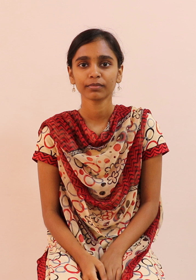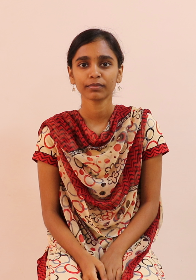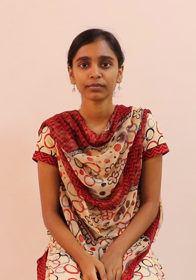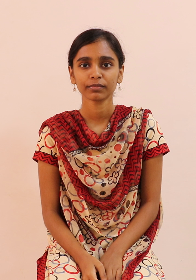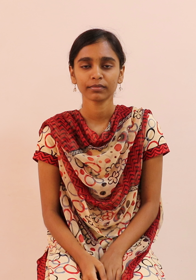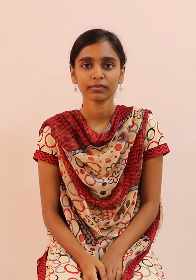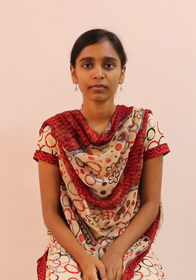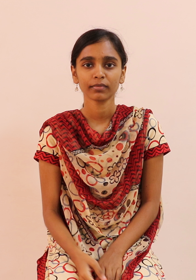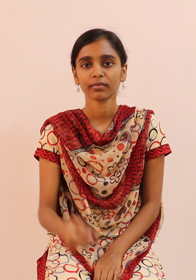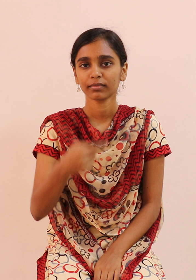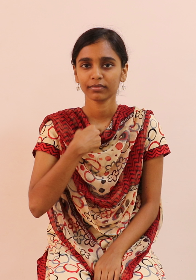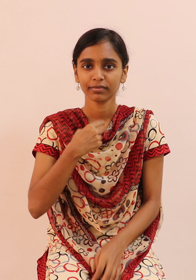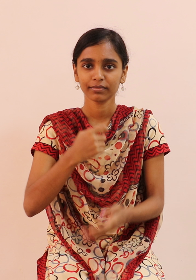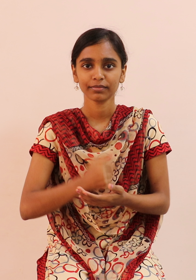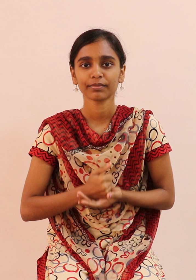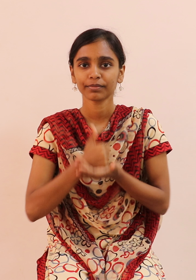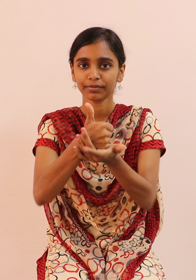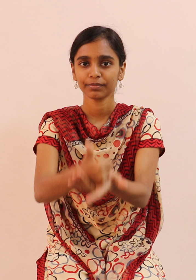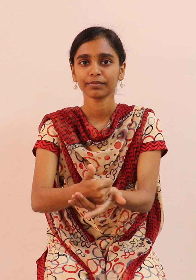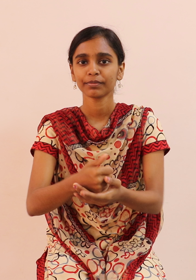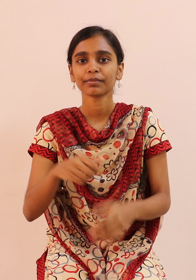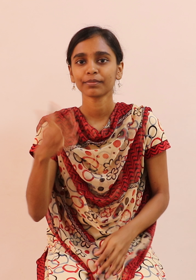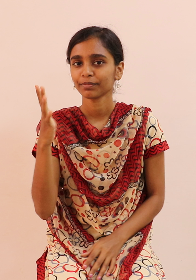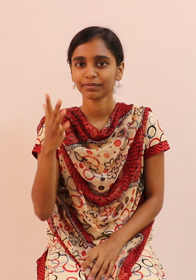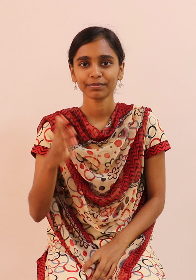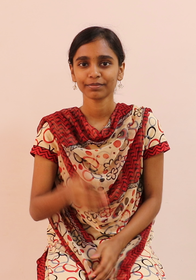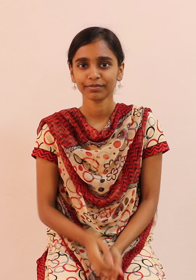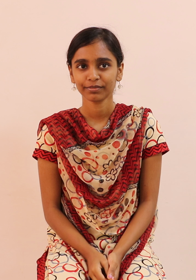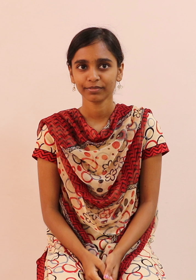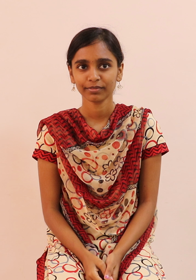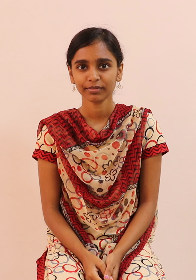i can not help you there